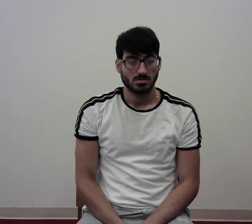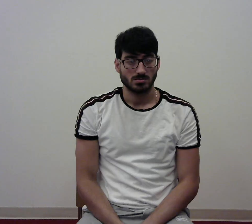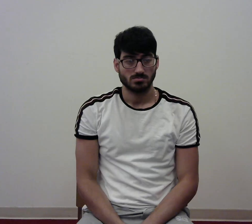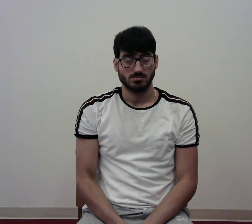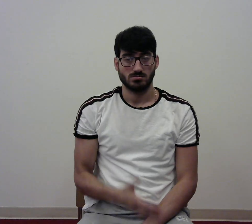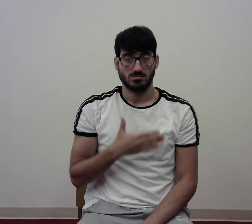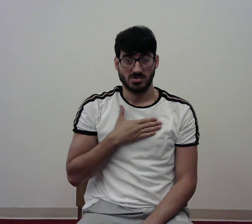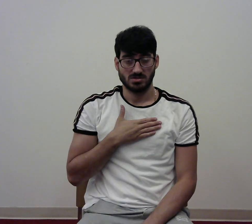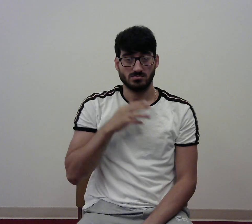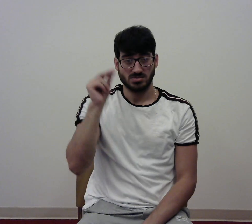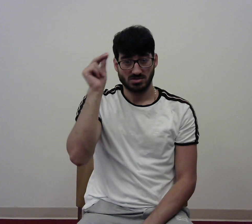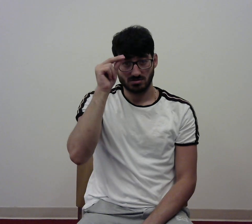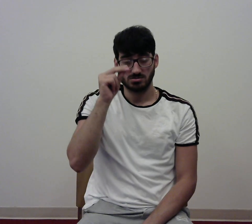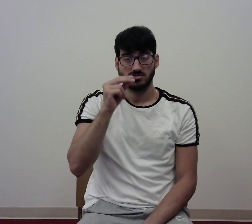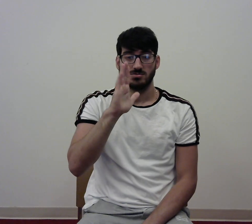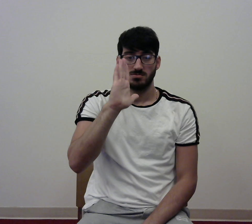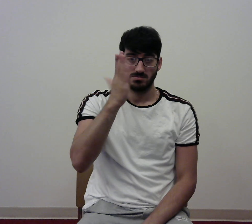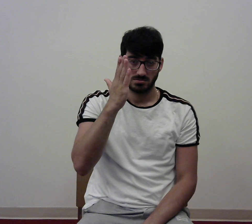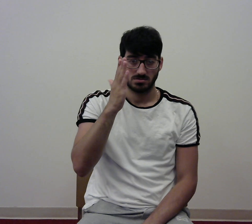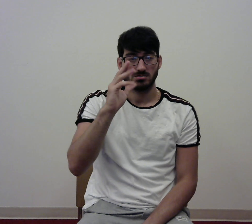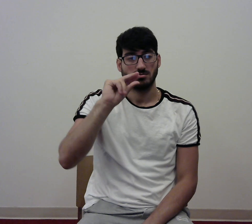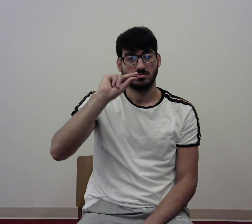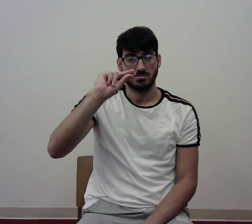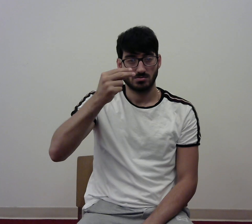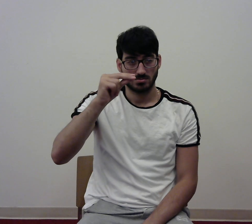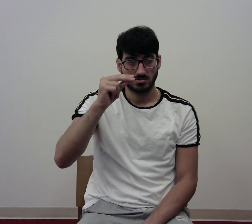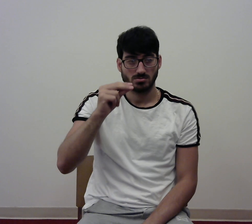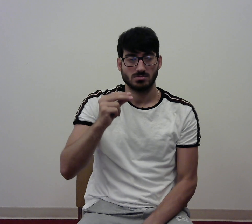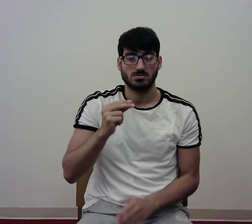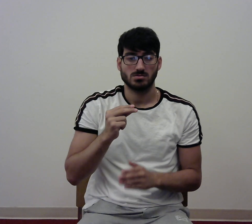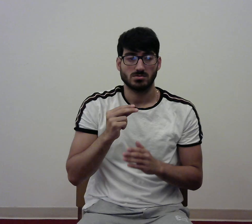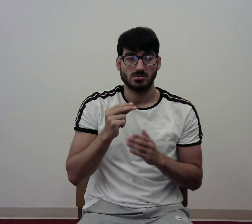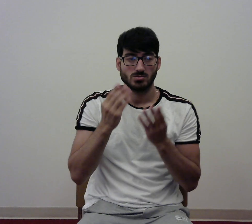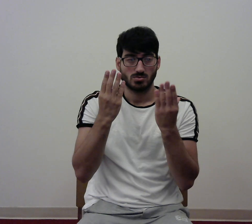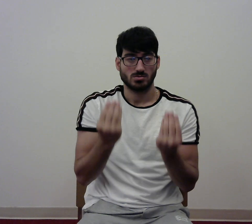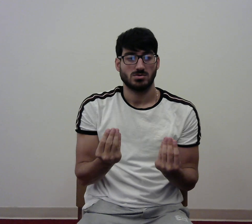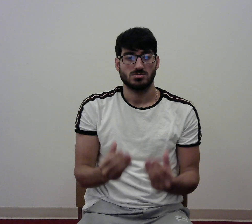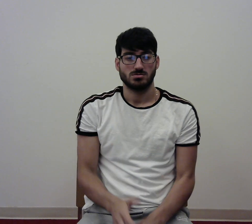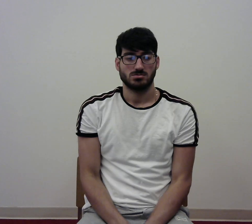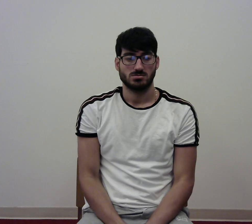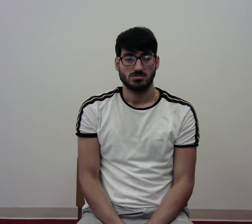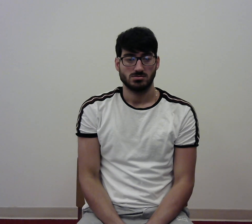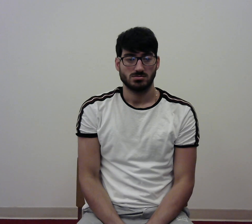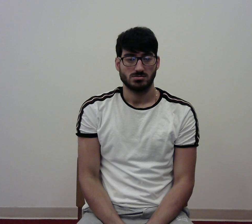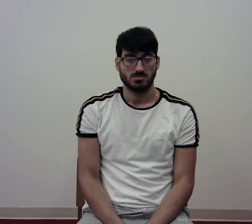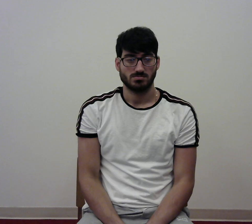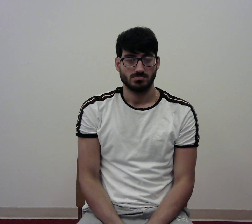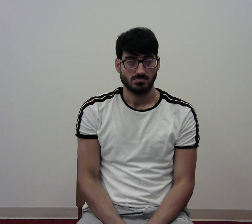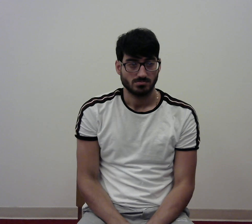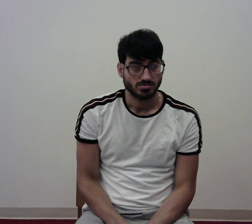Mənim dərslərim 2-ci və 4-cü günlərdir